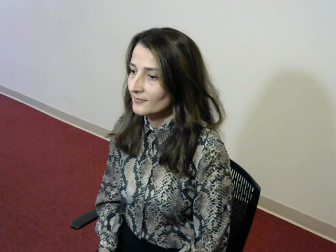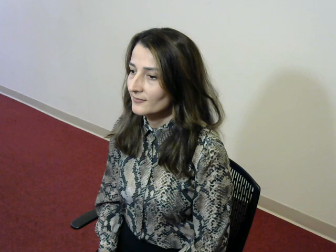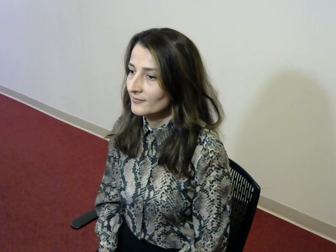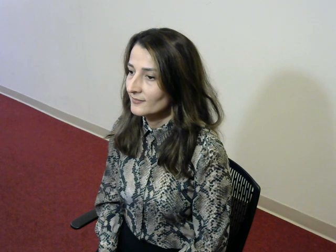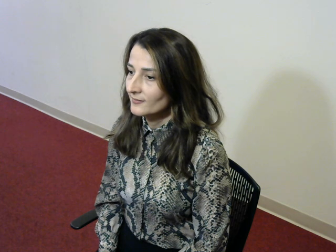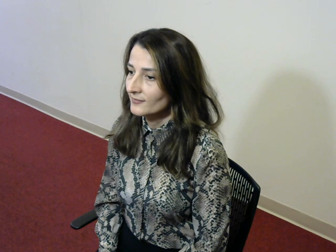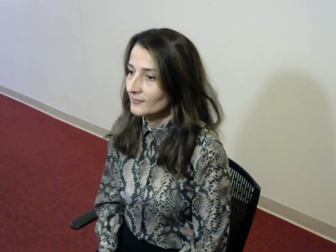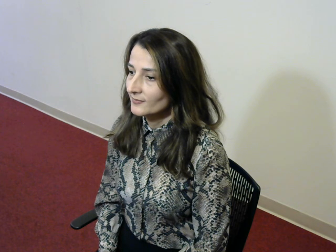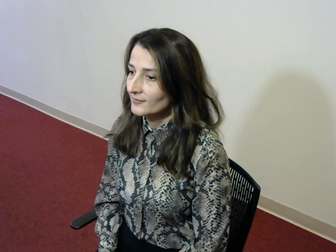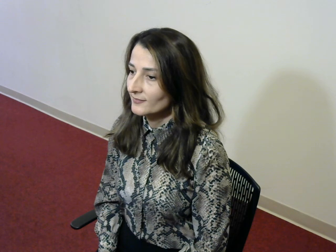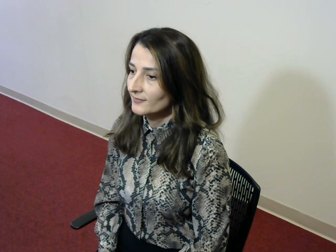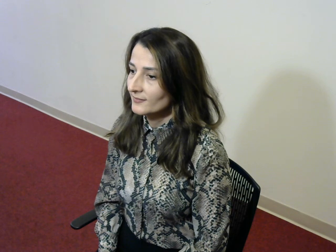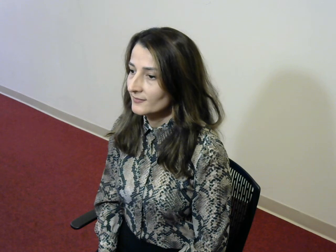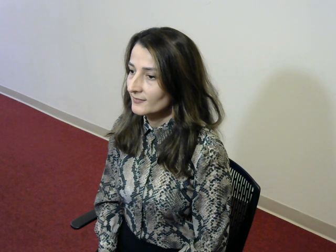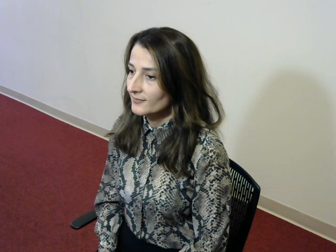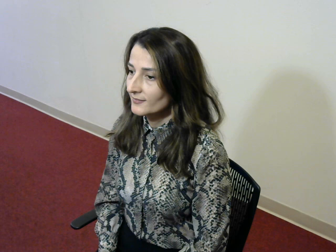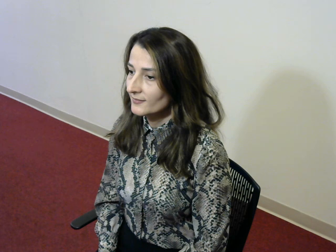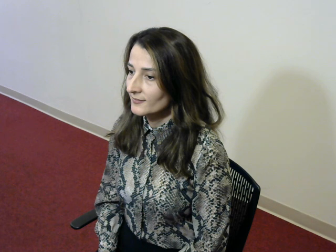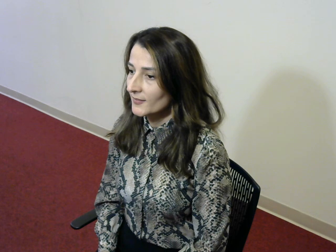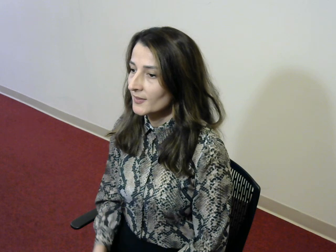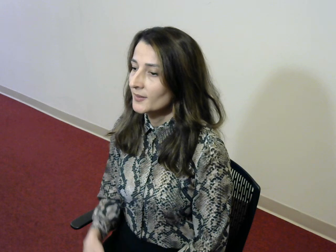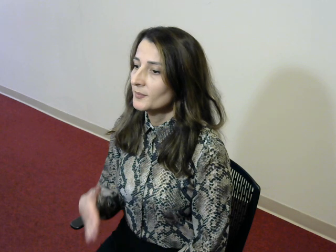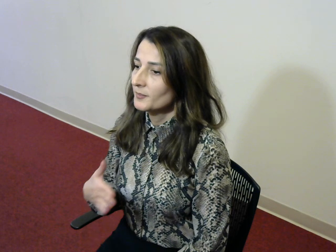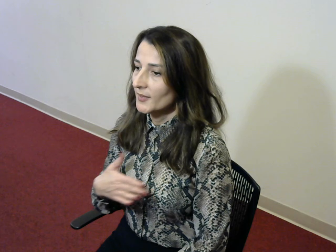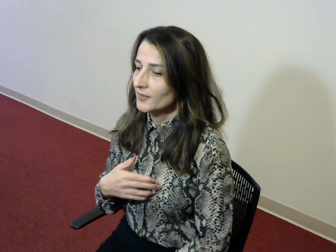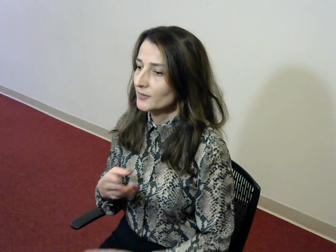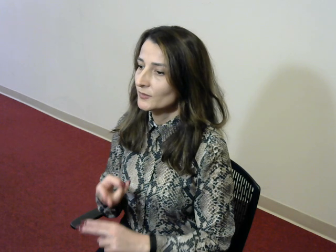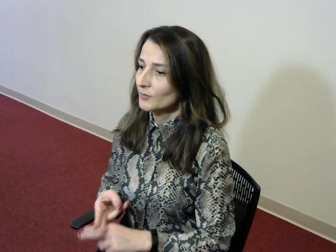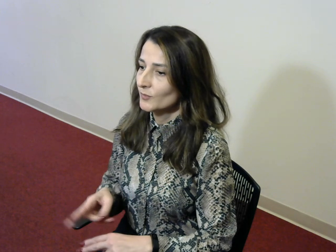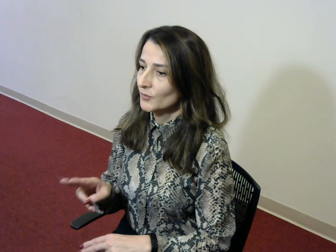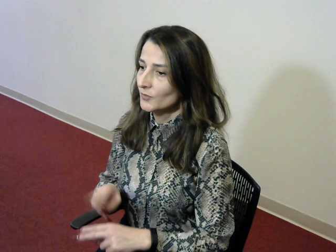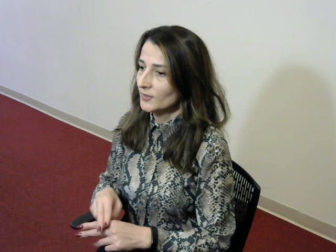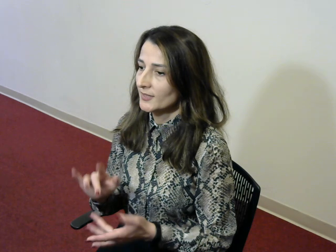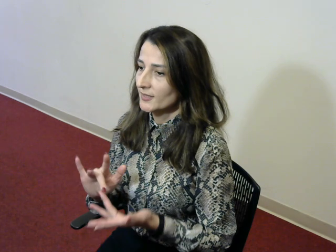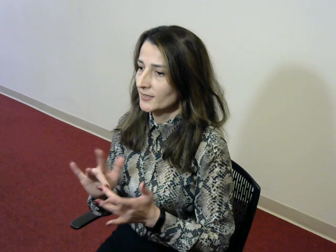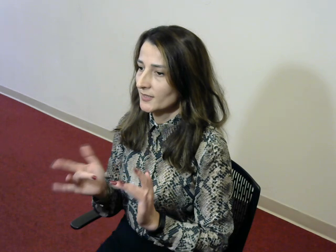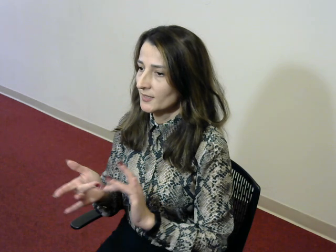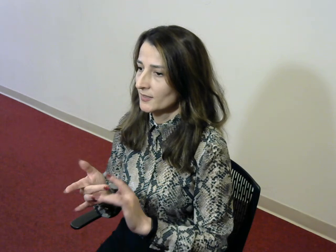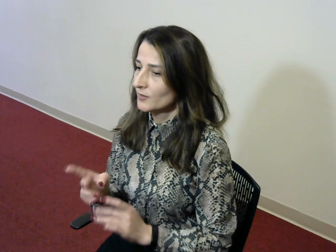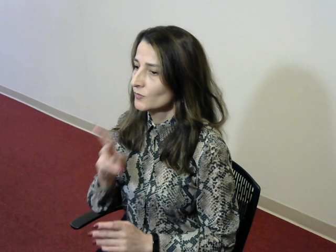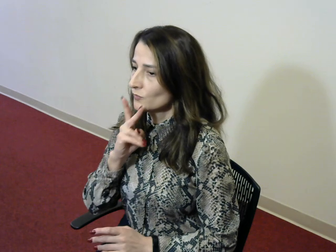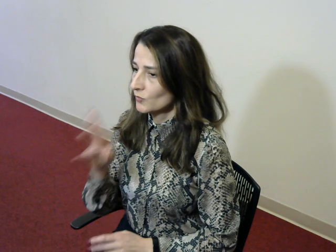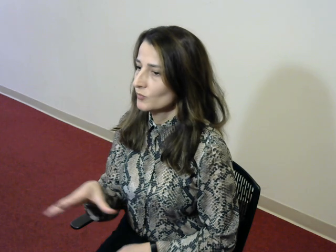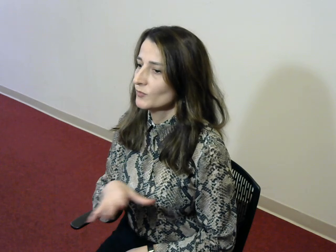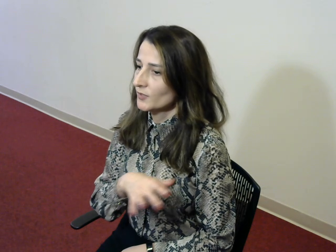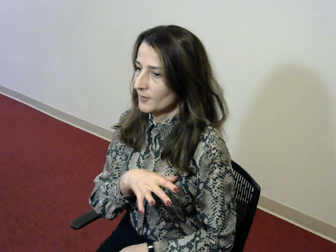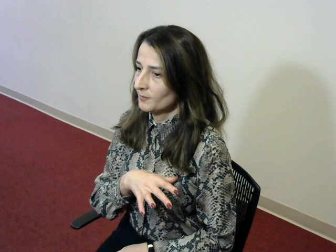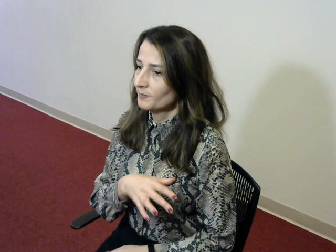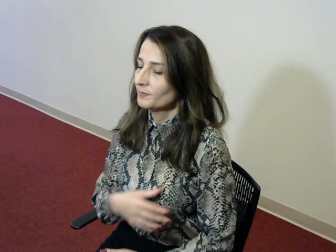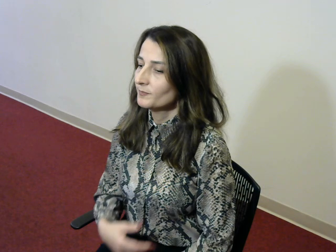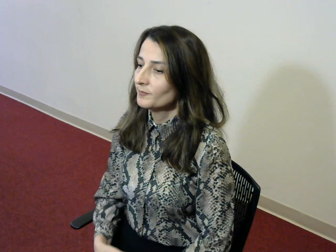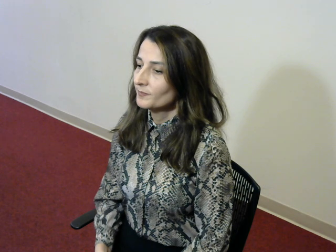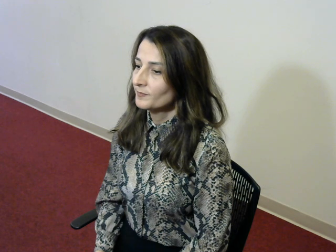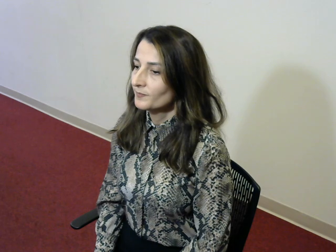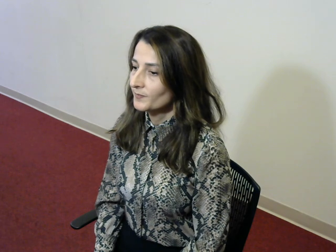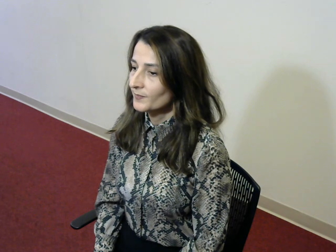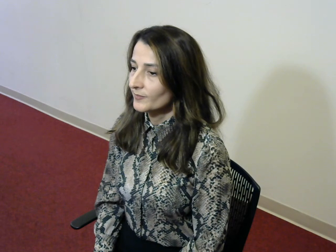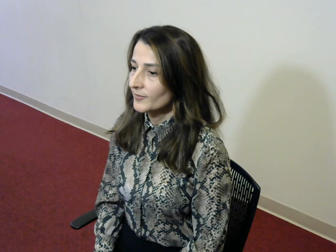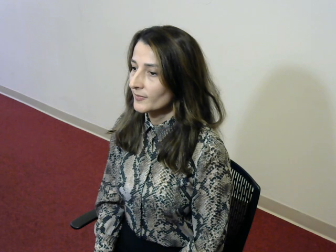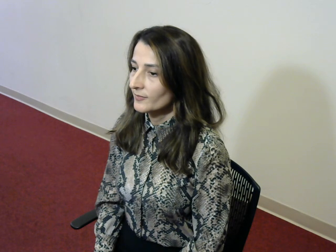Mən bunu internetdə görmüşəm